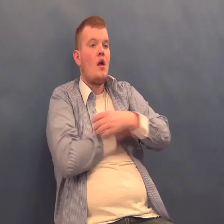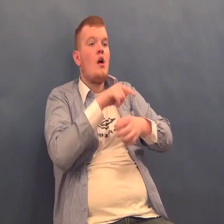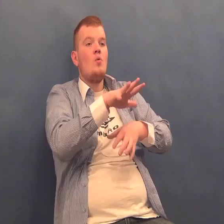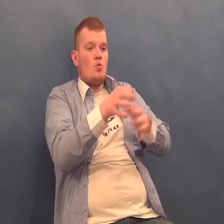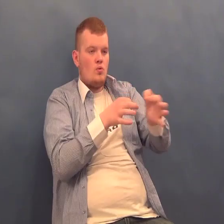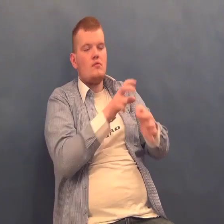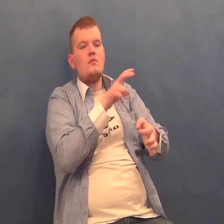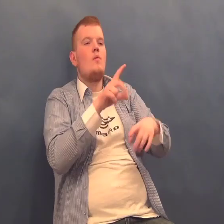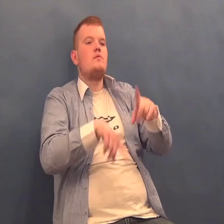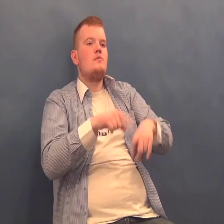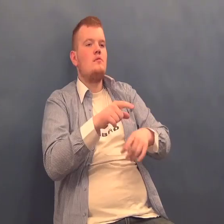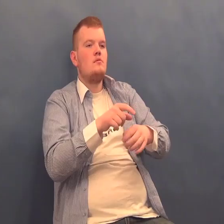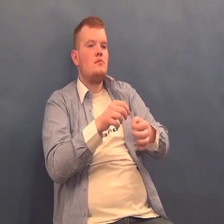Czy to jest na temat historii, czy tak normalnie?